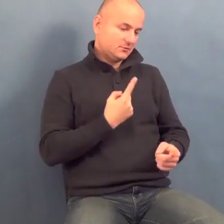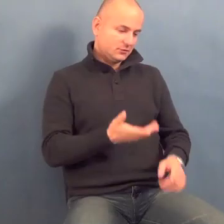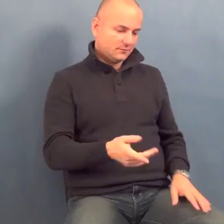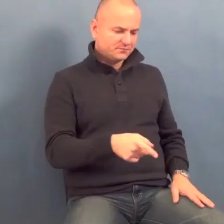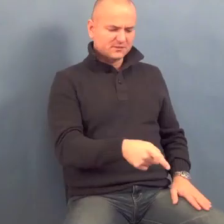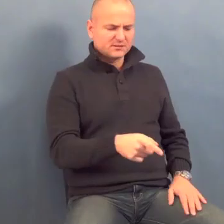Tak myślę.